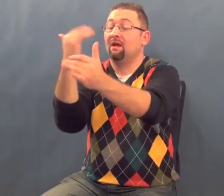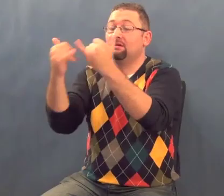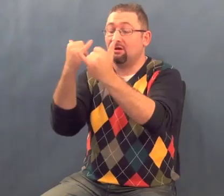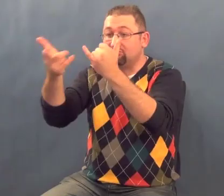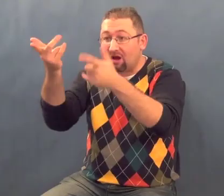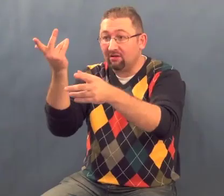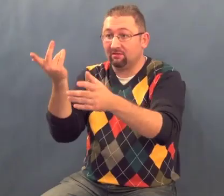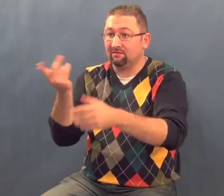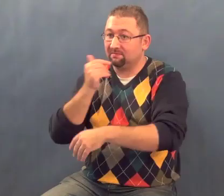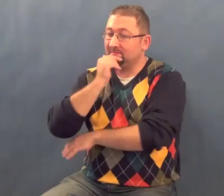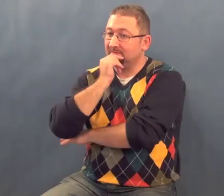Jeżeli... no.